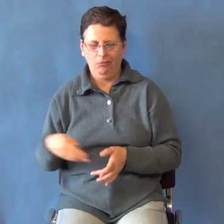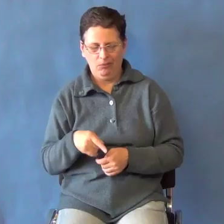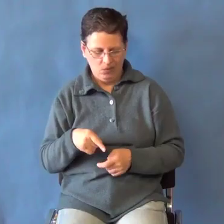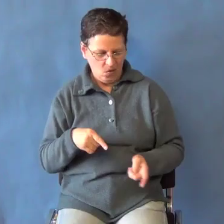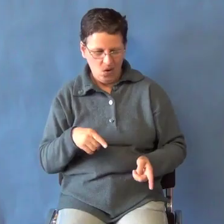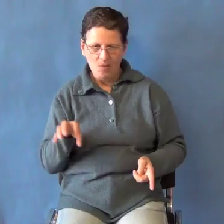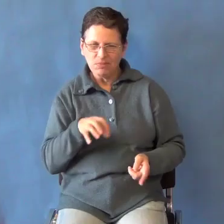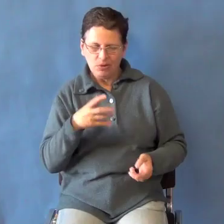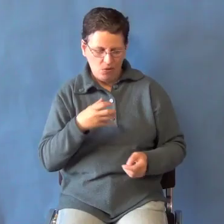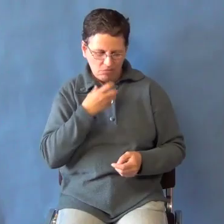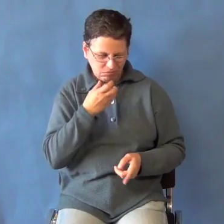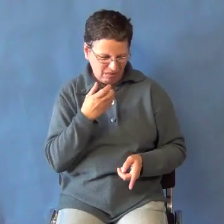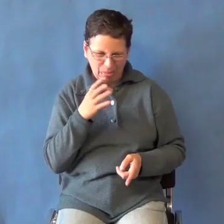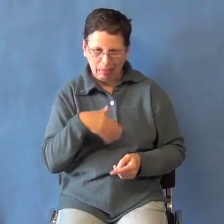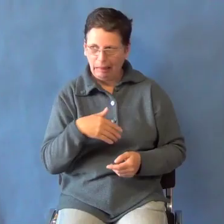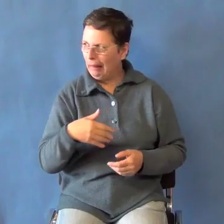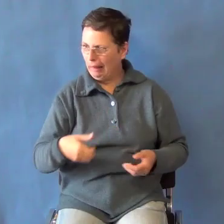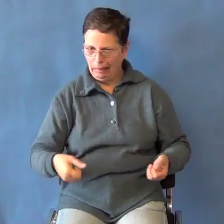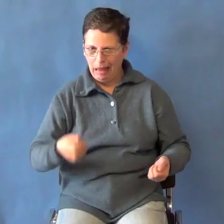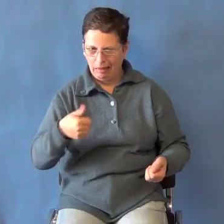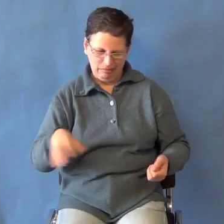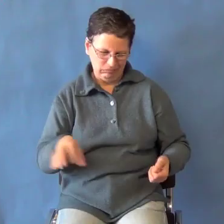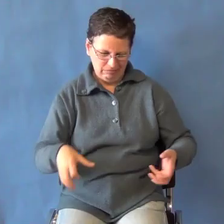Chciał ukraść jeden owoc, ale zabrał cały kosz.